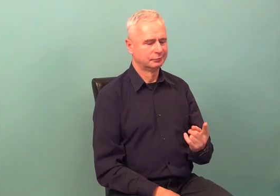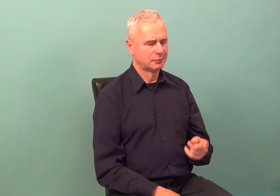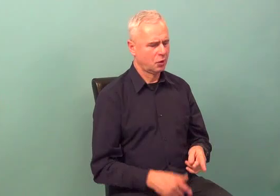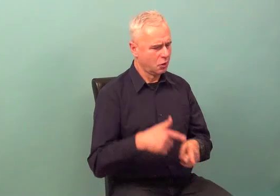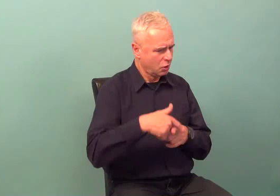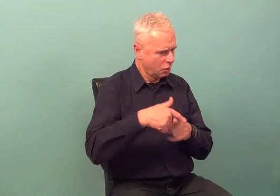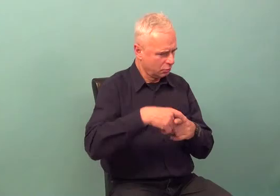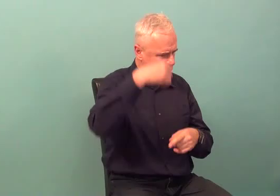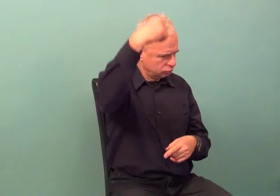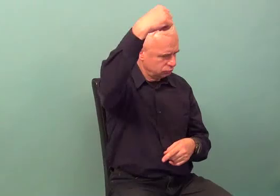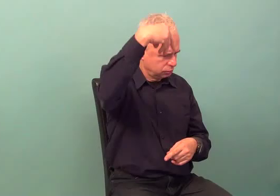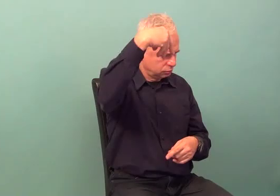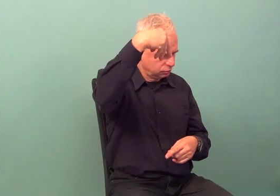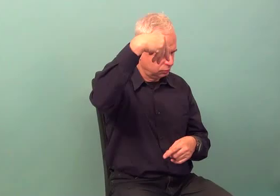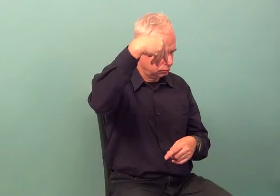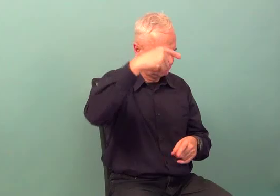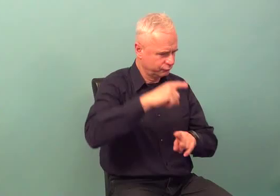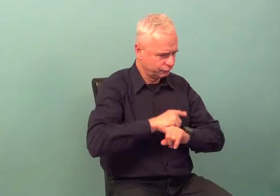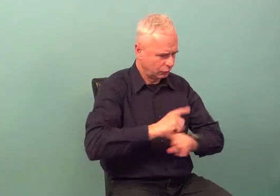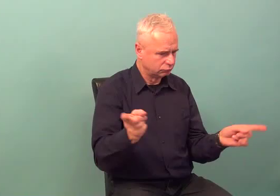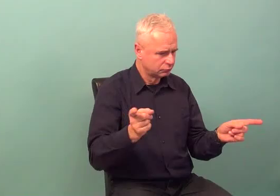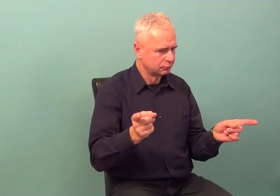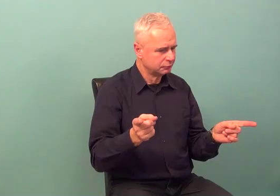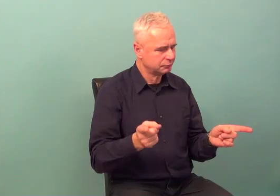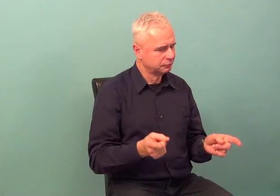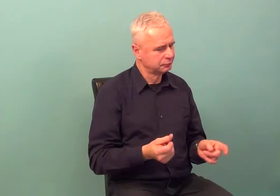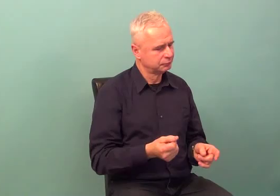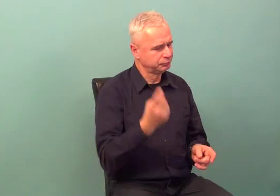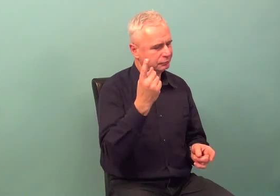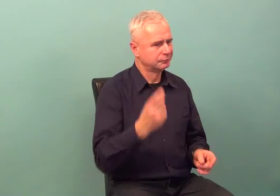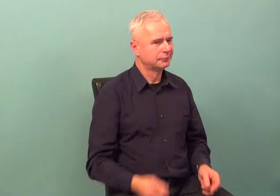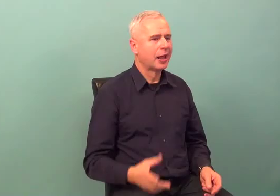Koń nie może się kąpać, dziwnie?